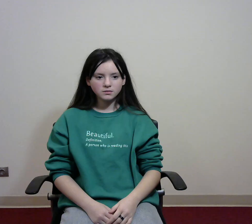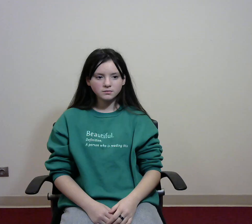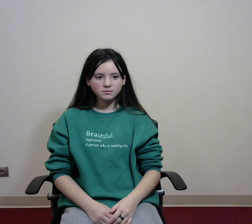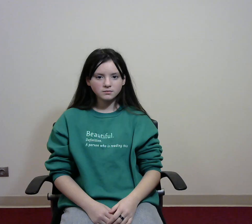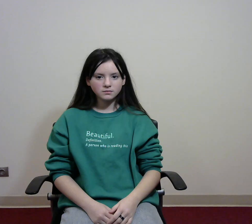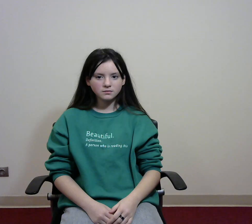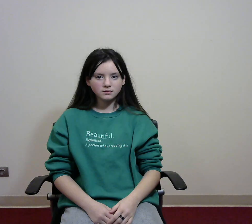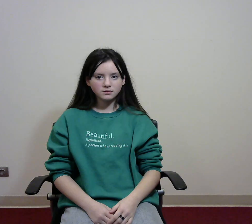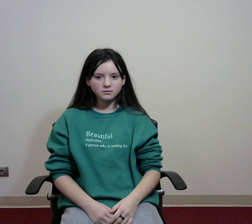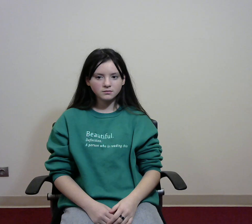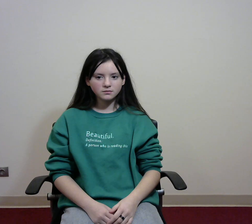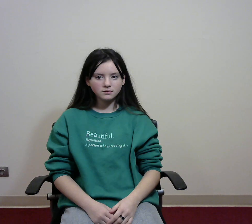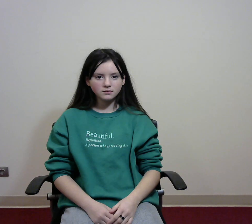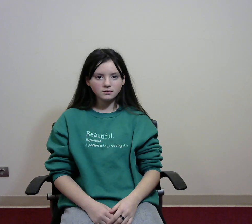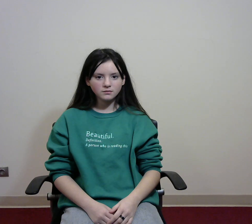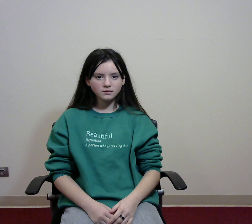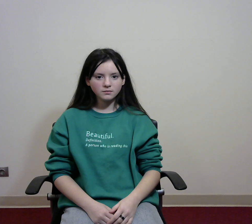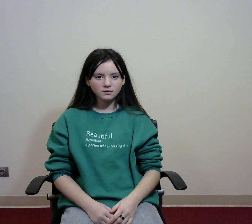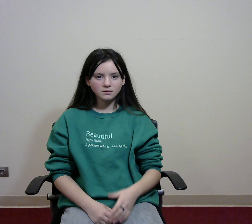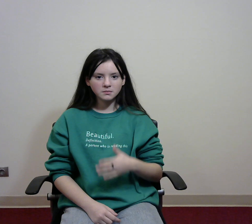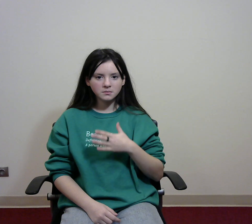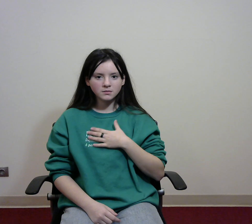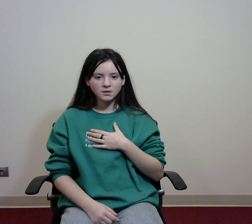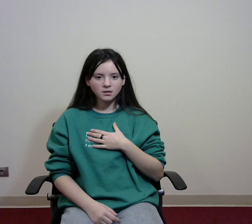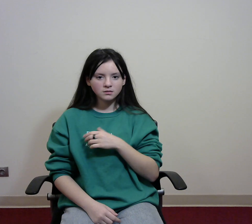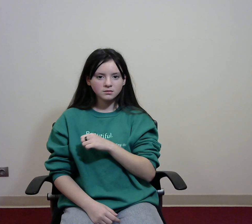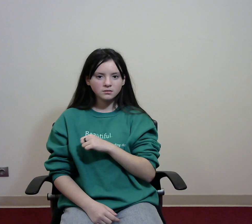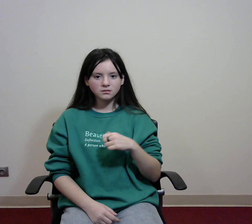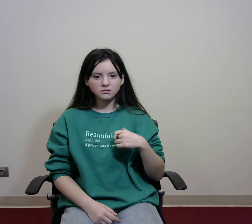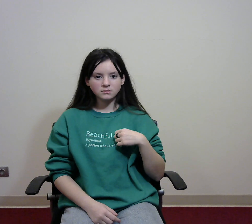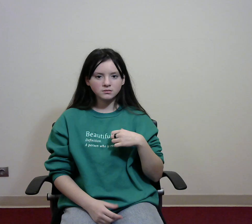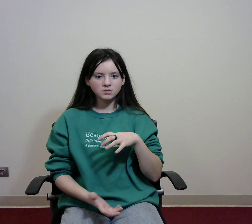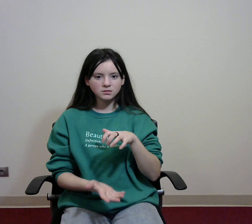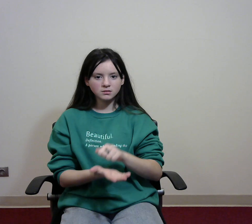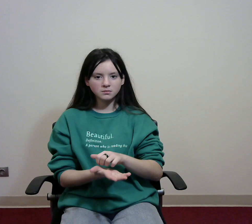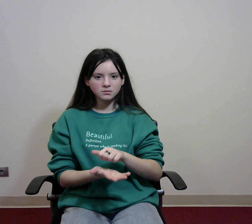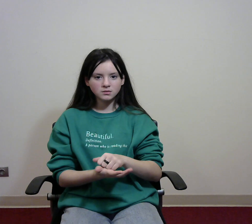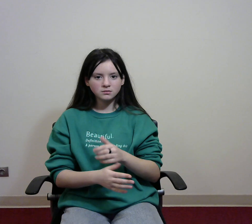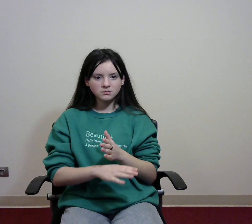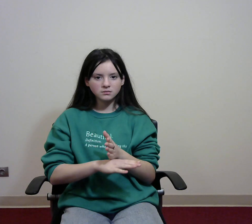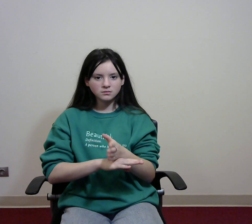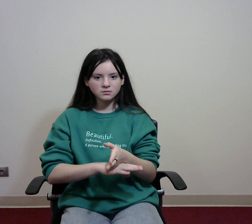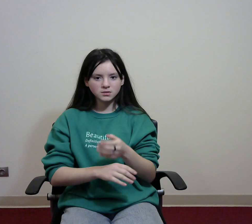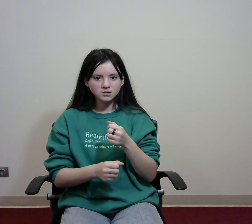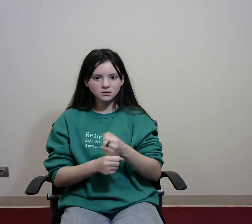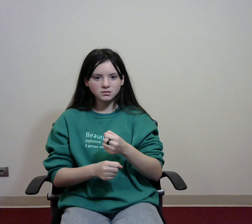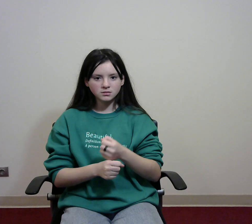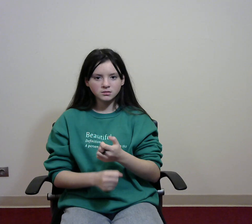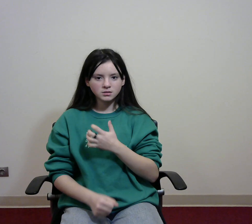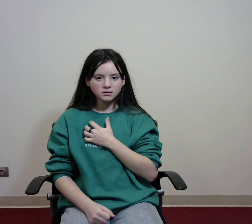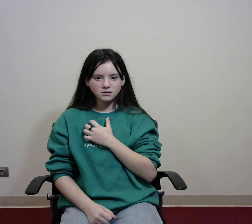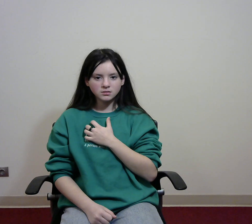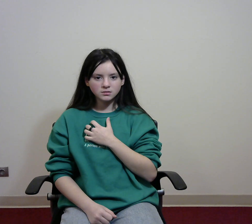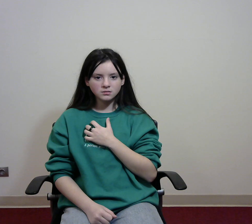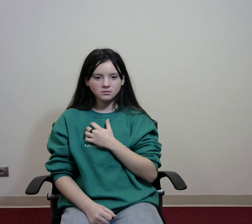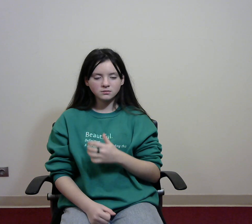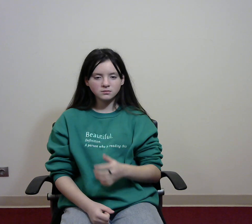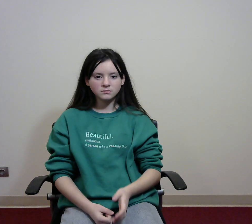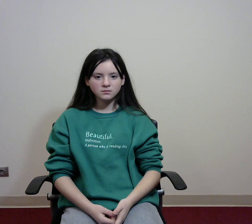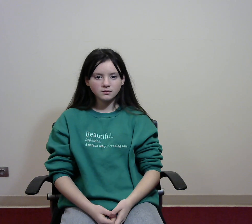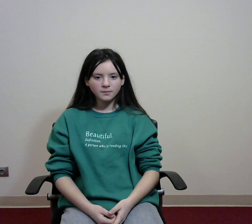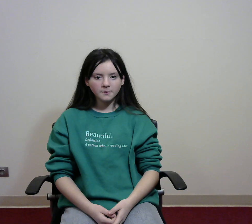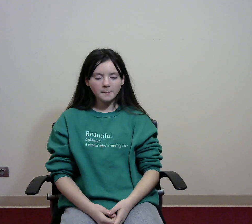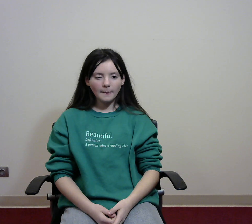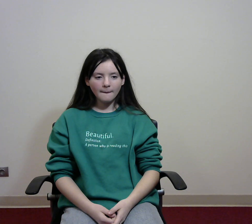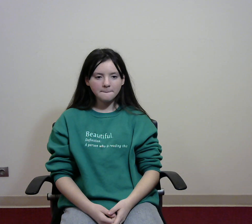Mən özünüməşğulluğa müraciət etmək istəyirəm